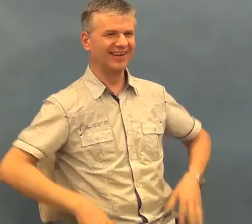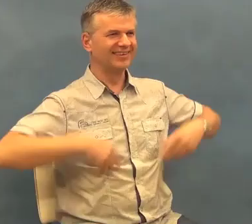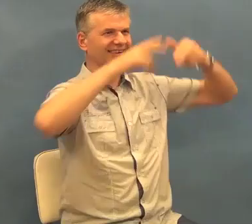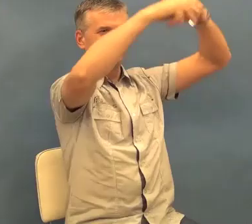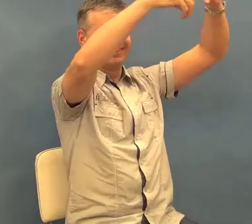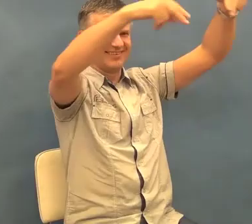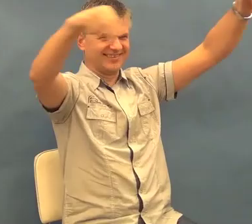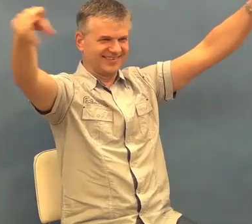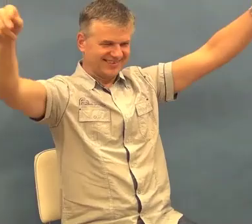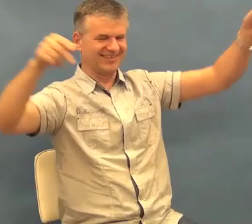Wisi pranie.